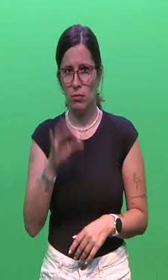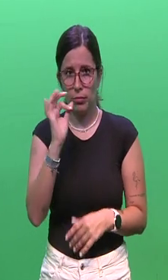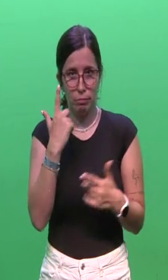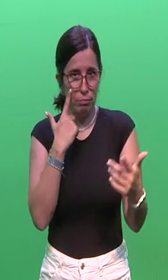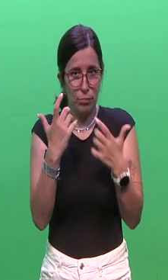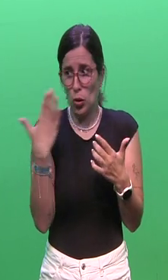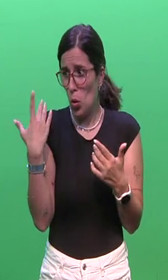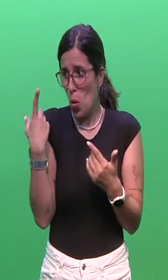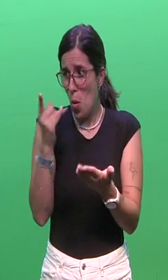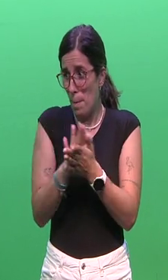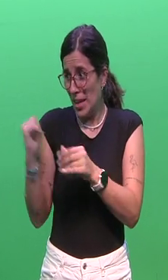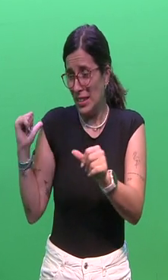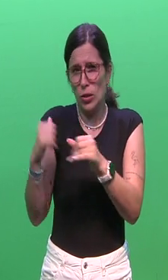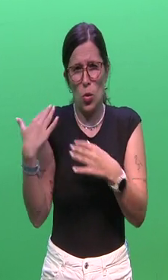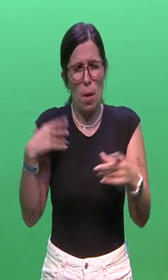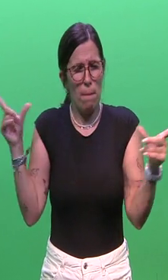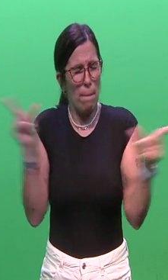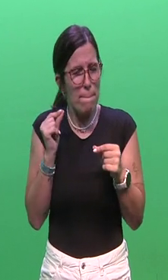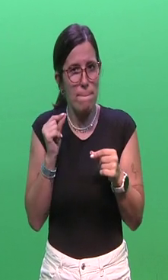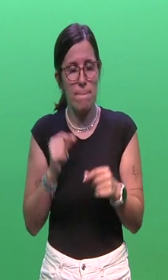Sí, he notat que fa un mes fins ara he perdut molta audició.